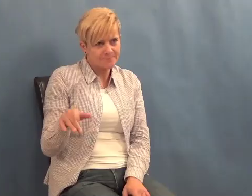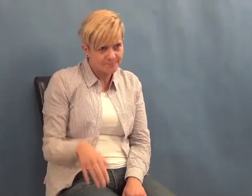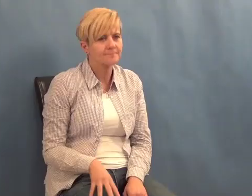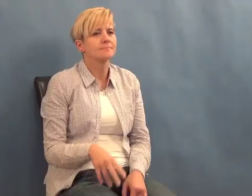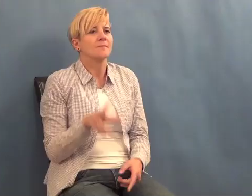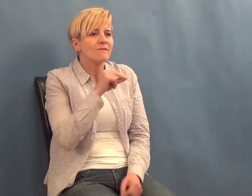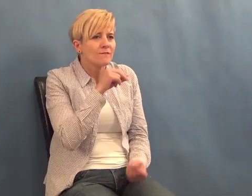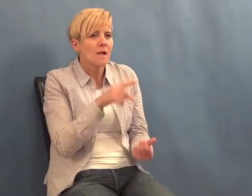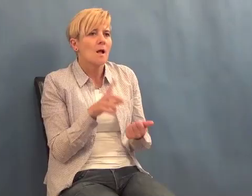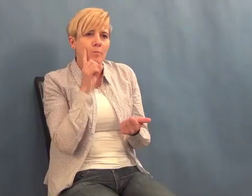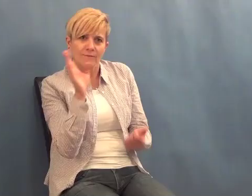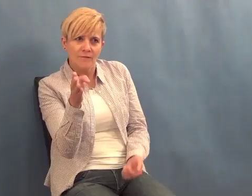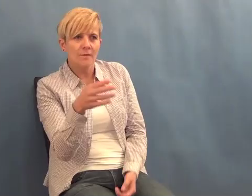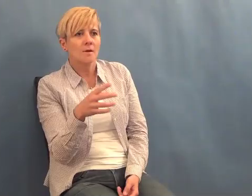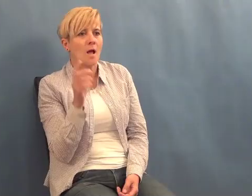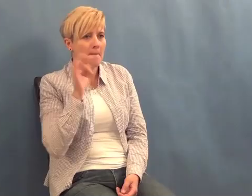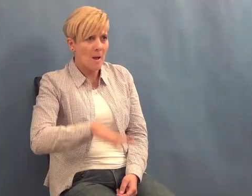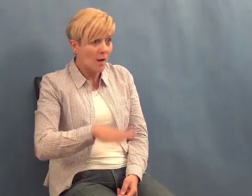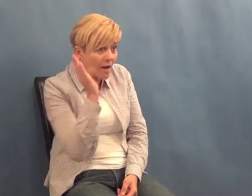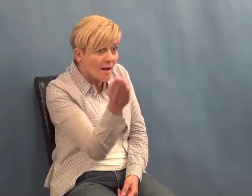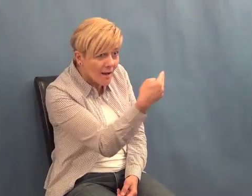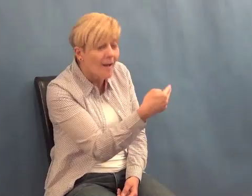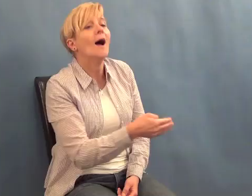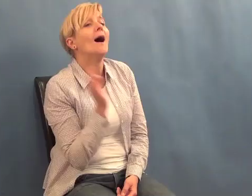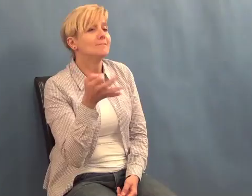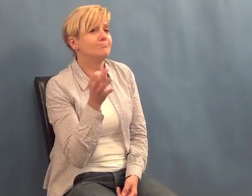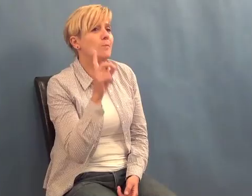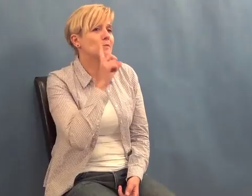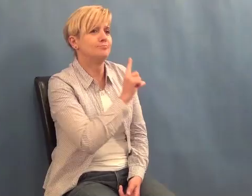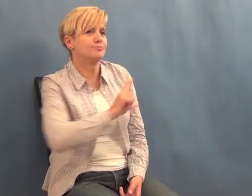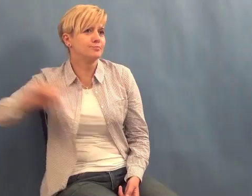Mówi, pokazuje chłopcu "Prosto", mały na to "Prosto, i w lewo? Aha ok!", chłopak odchodzi.